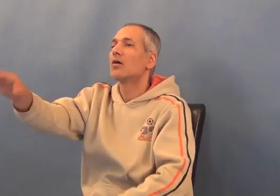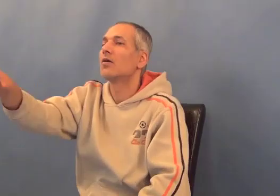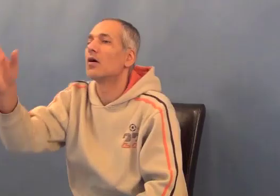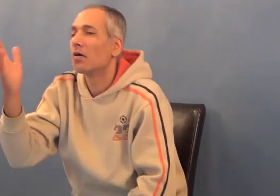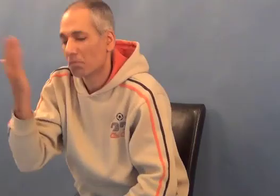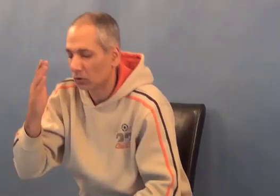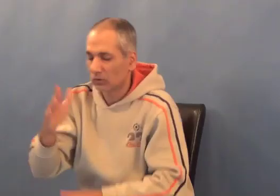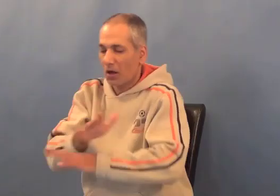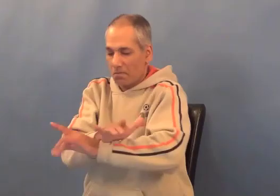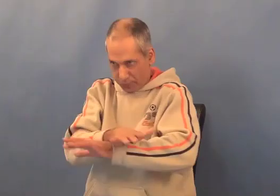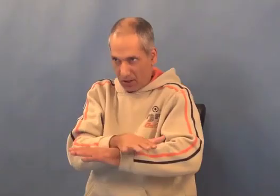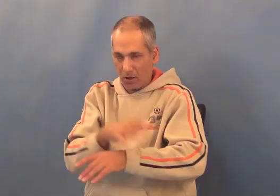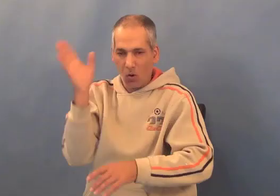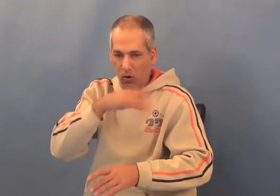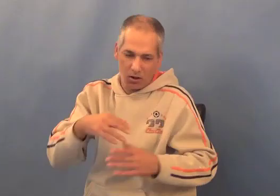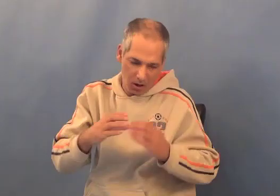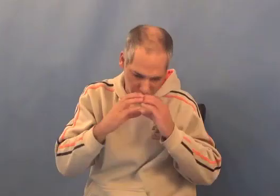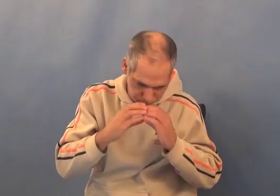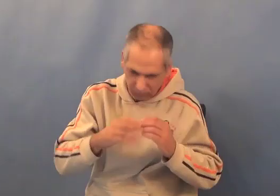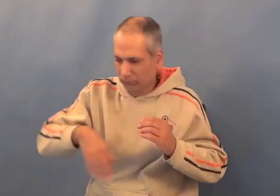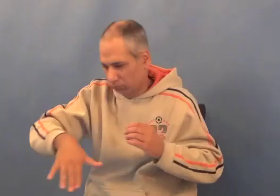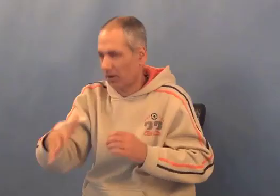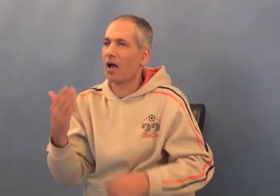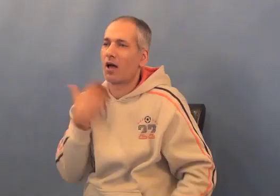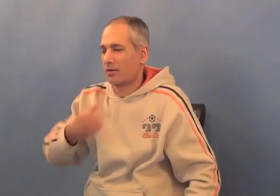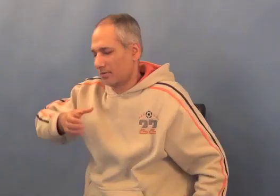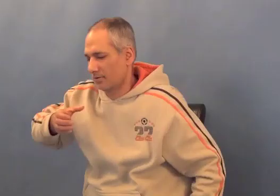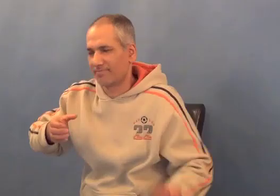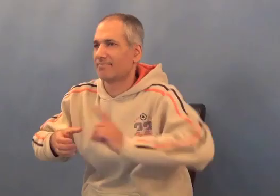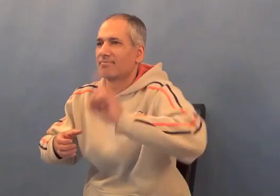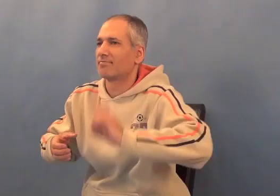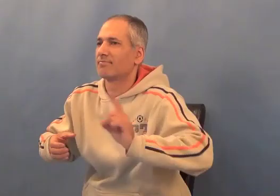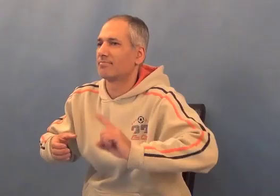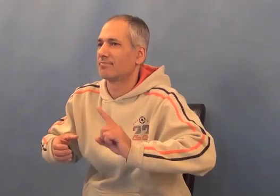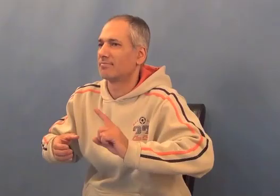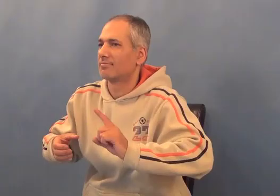Może w restauracji można jeść, ale nie wolno z niej wyjść z butelką alkoholu.